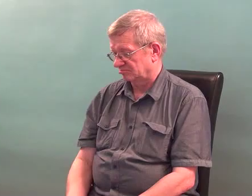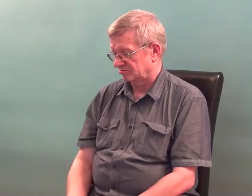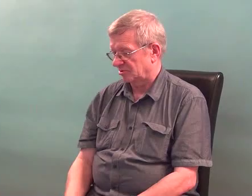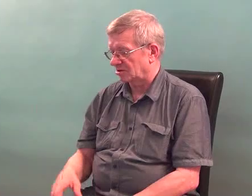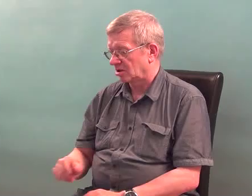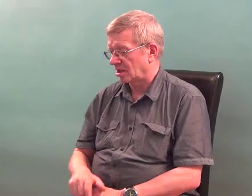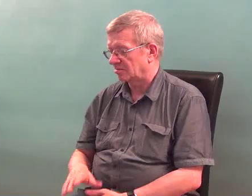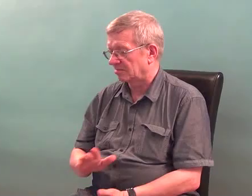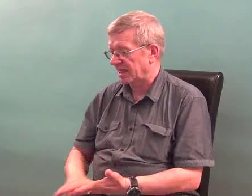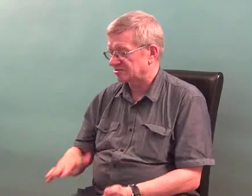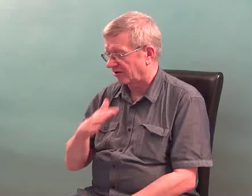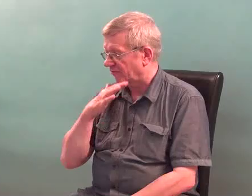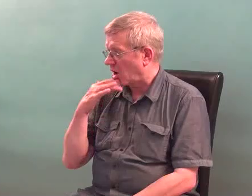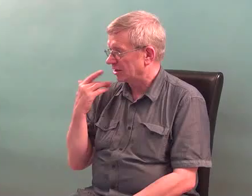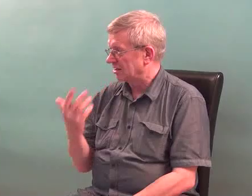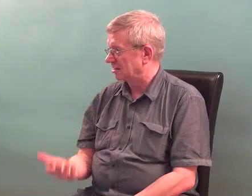To jest bez wody.